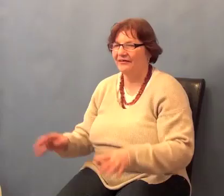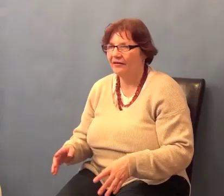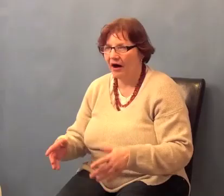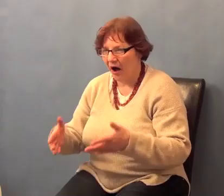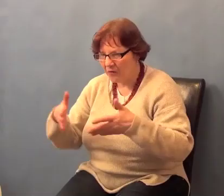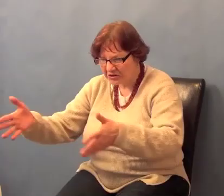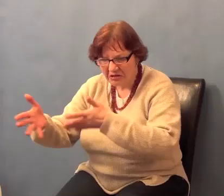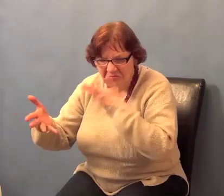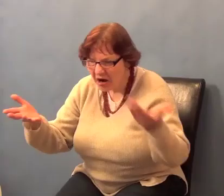Nie ma ulicy.